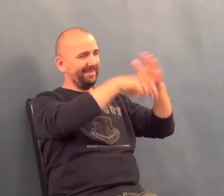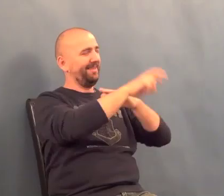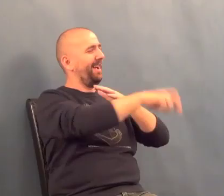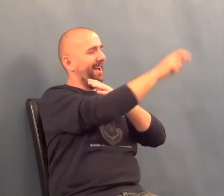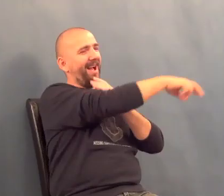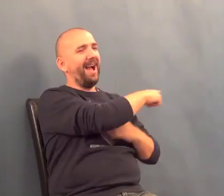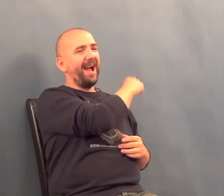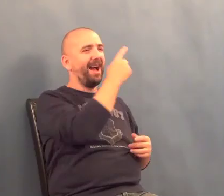Wskakuje w nie i skacze dalej.